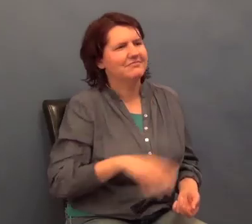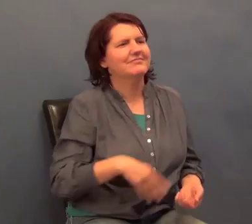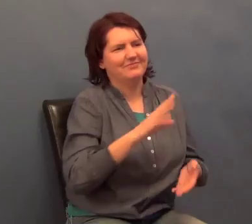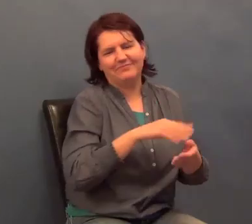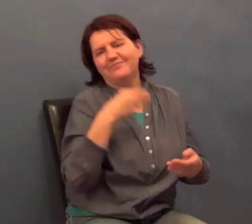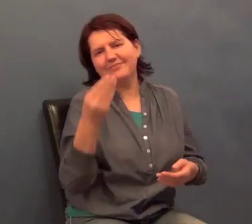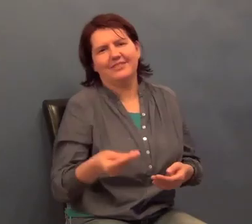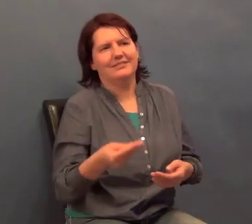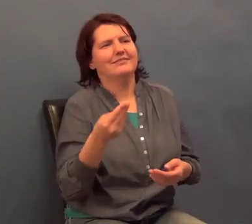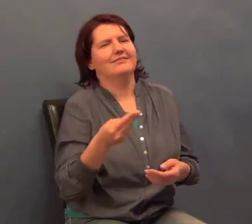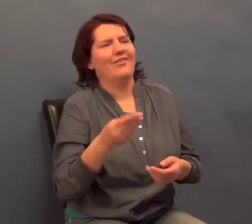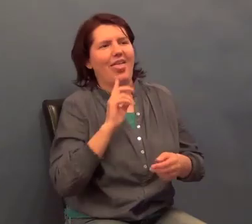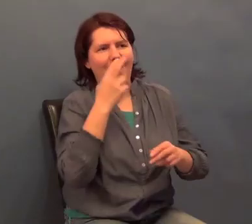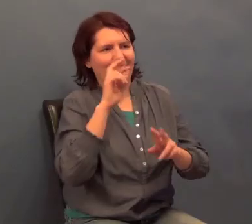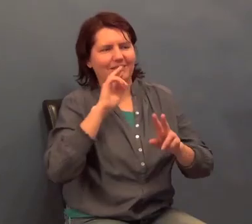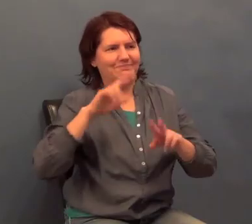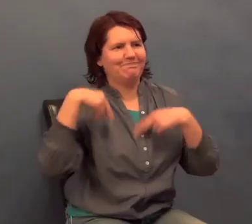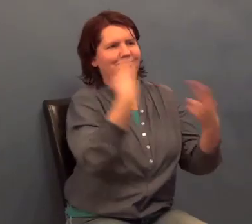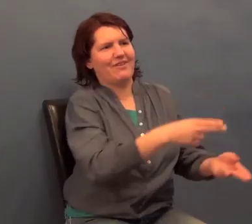Babcia daje mu pieniądze, ale Charlie Chaplin zwraca je.